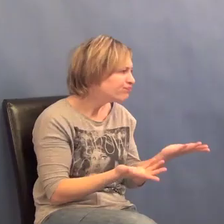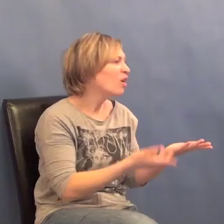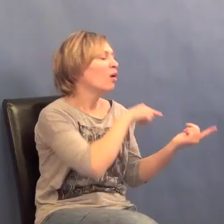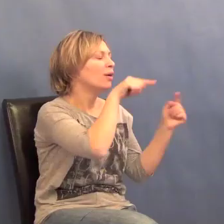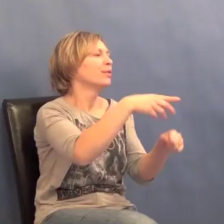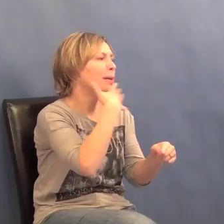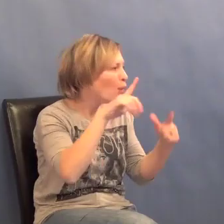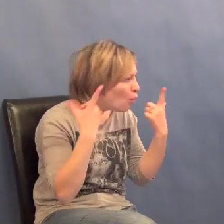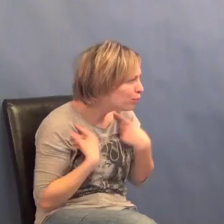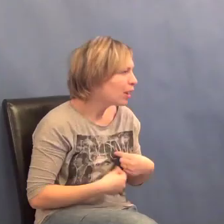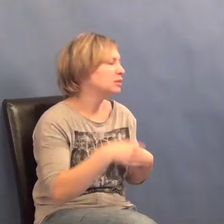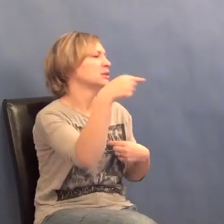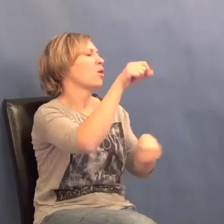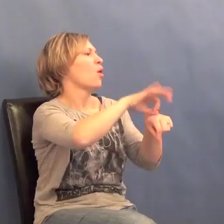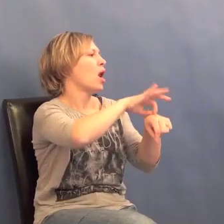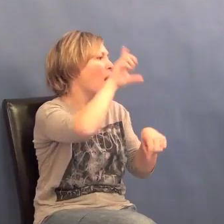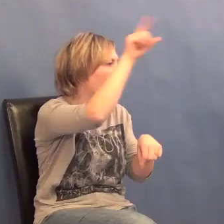Przychodzi, ale nie zastaje go, bo wyszedł załatwić sprawę u lekarza.